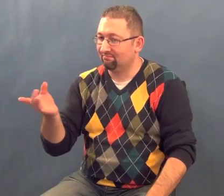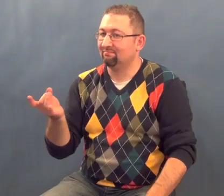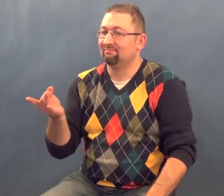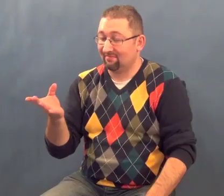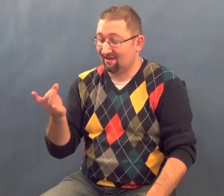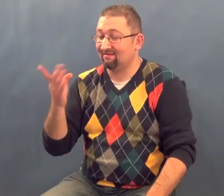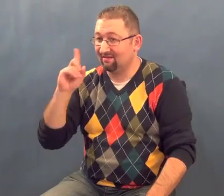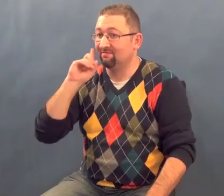Tak, tak.